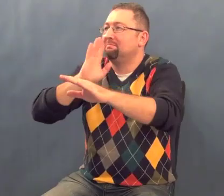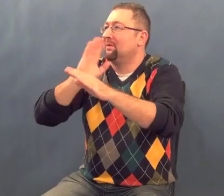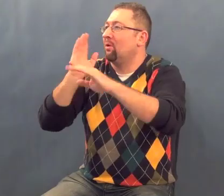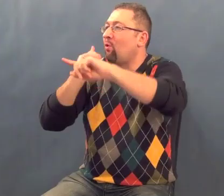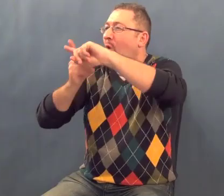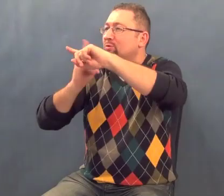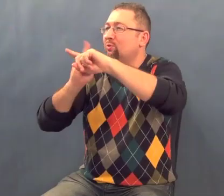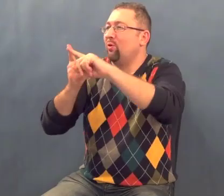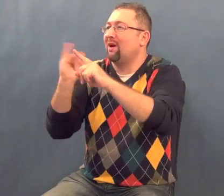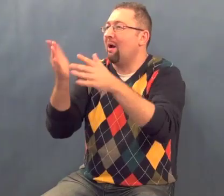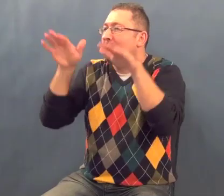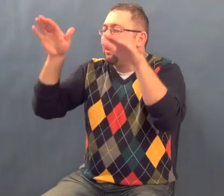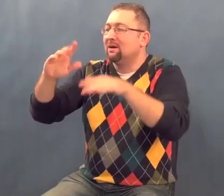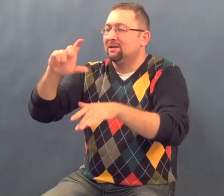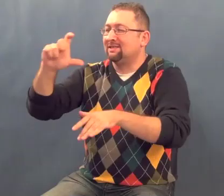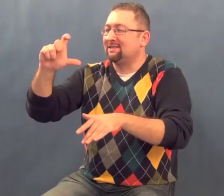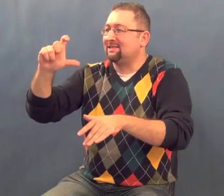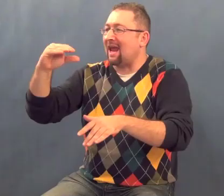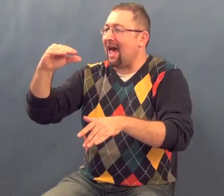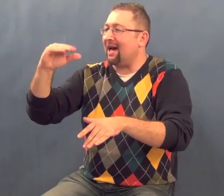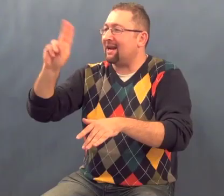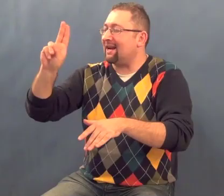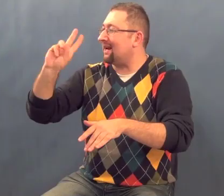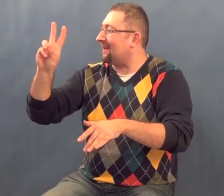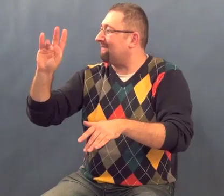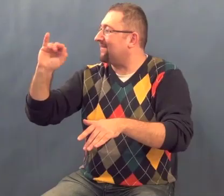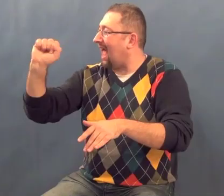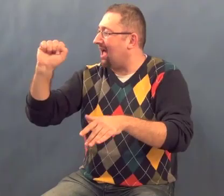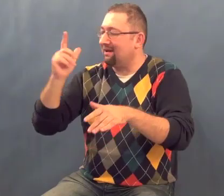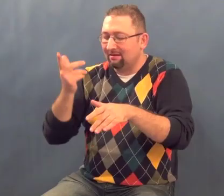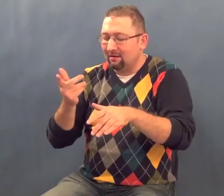Coś podobnego jak kościół, taki muzułmański... cerkiew.